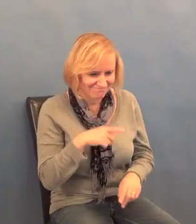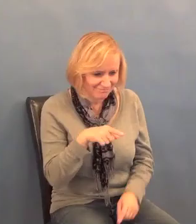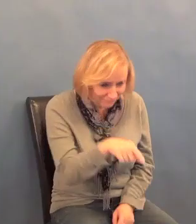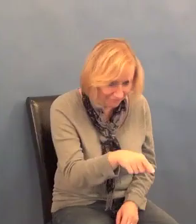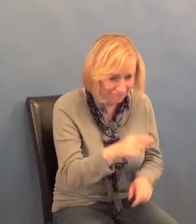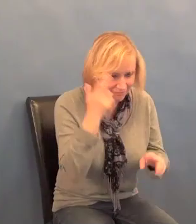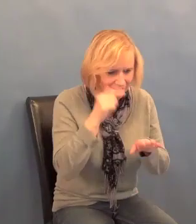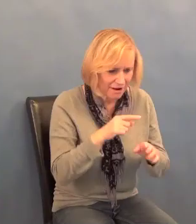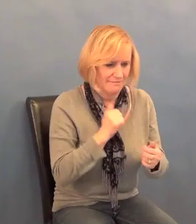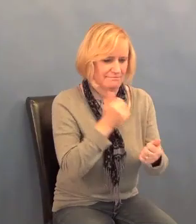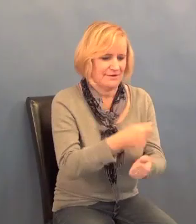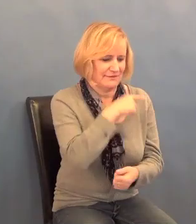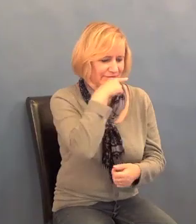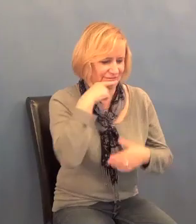Królik idzie w tamtym kierunku.